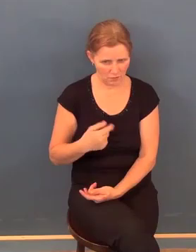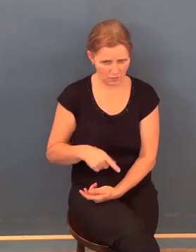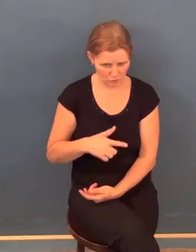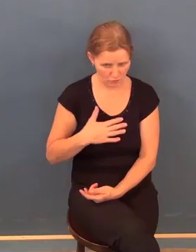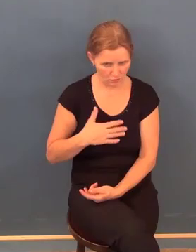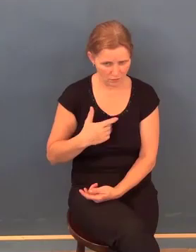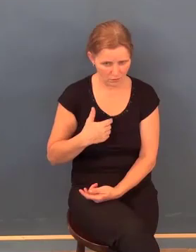One się kąpią?